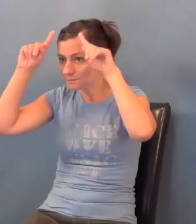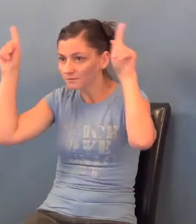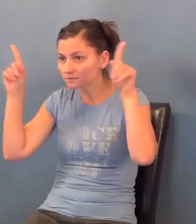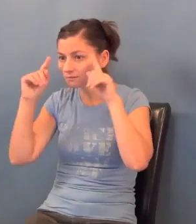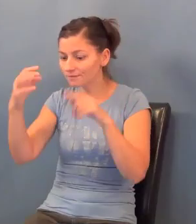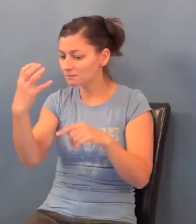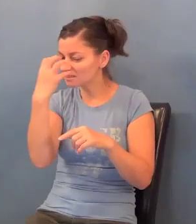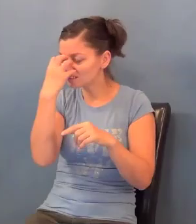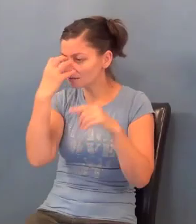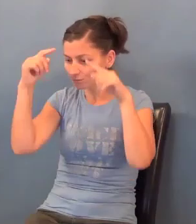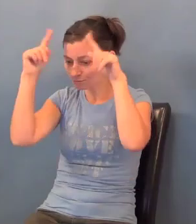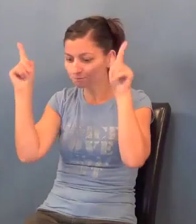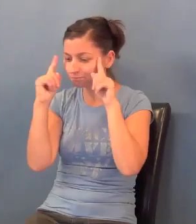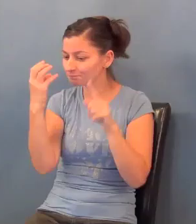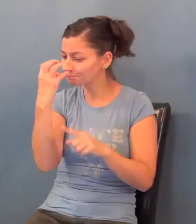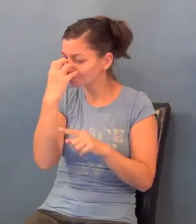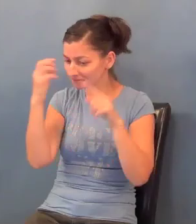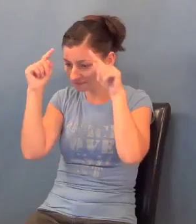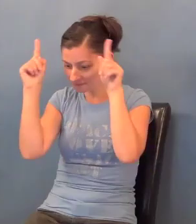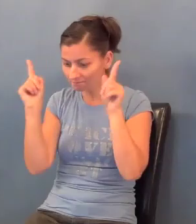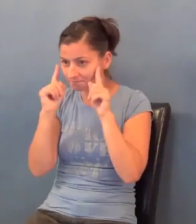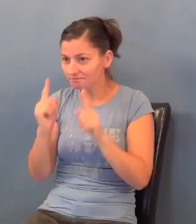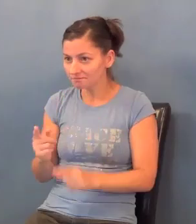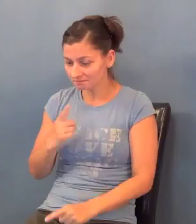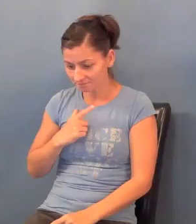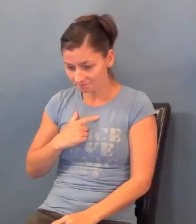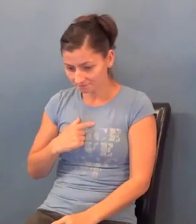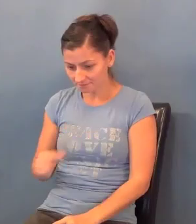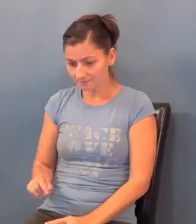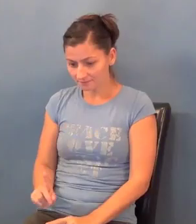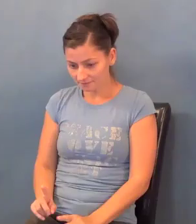Myszka Miki, z dużym nosem, Myszka Miki z dużym nosem, Myszka Miki.